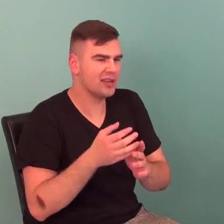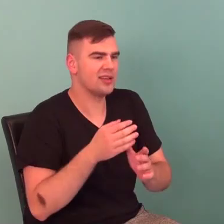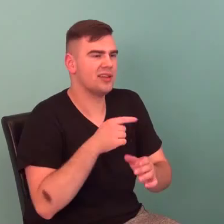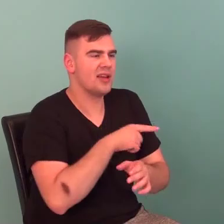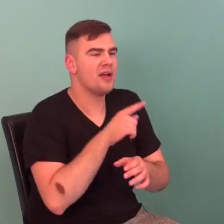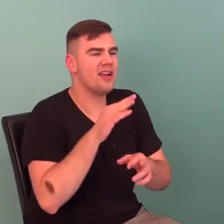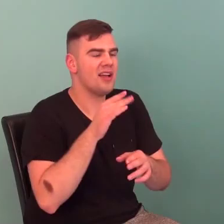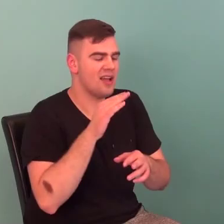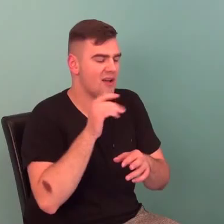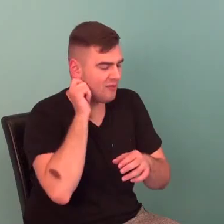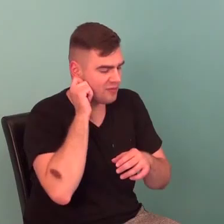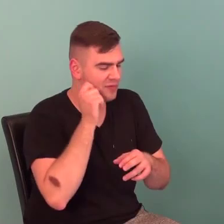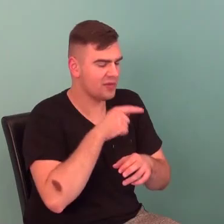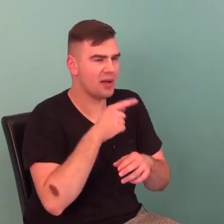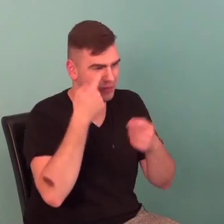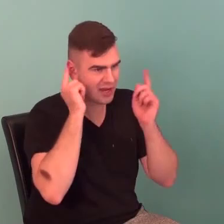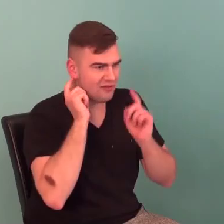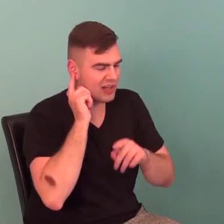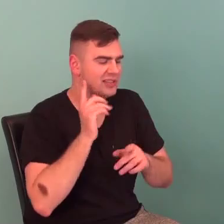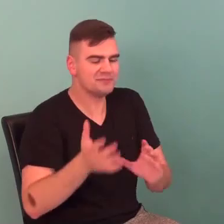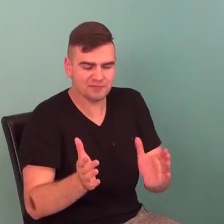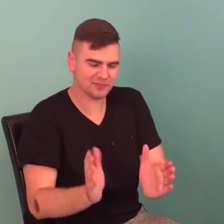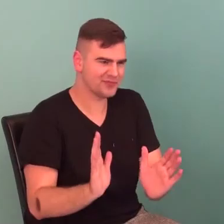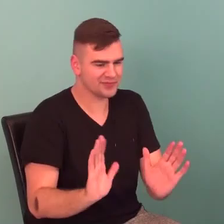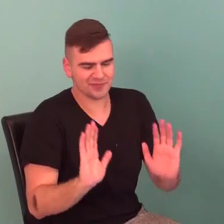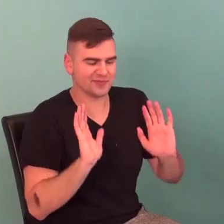Dziewczyna, Myszka, poprawia miskę.